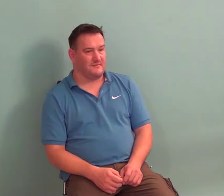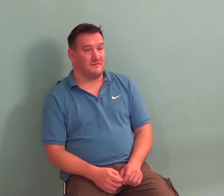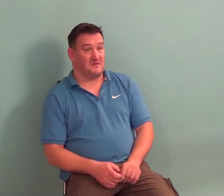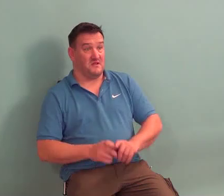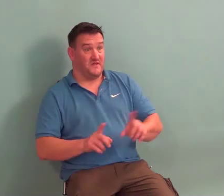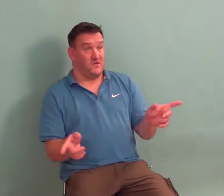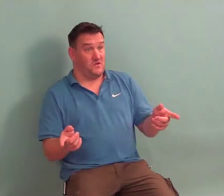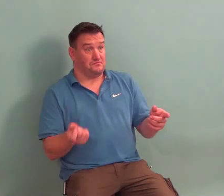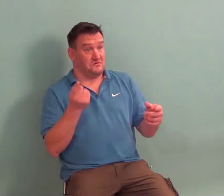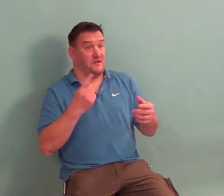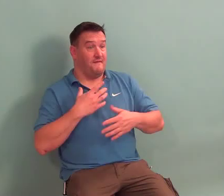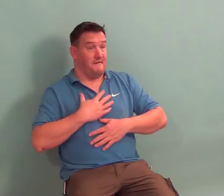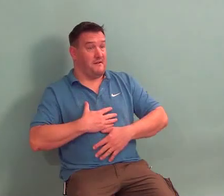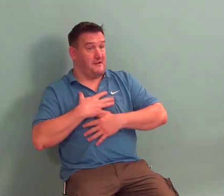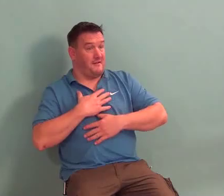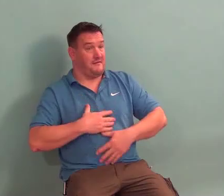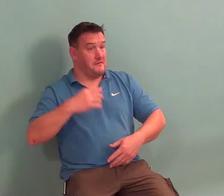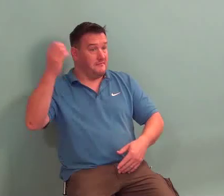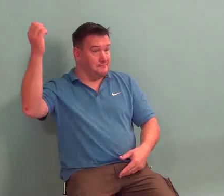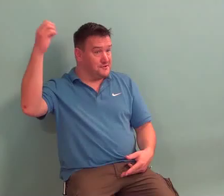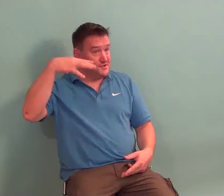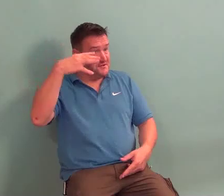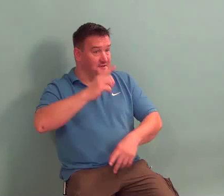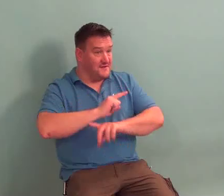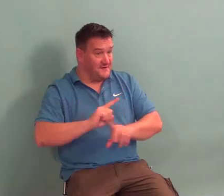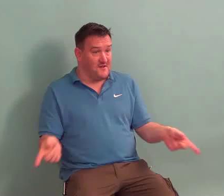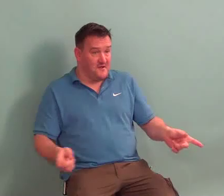Dziwnie, nie wolno brać prysznica w wannie.